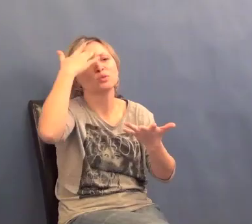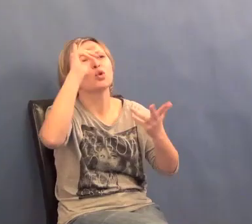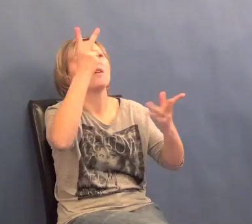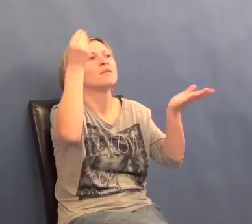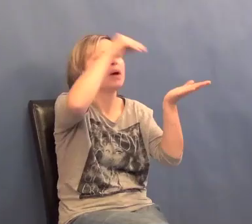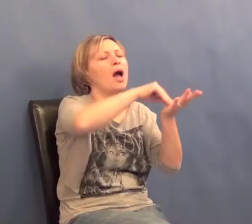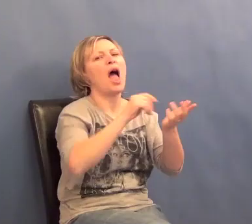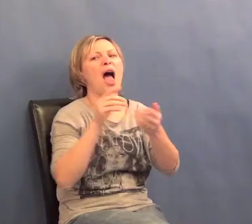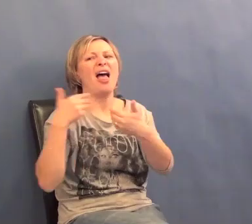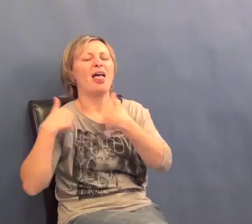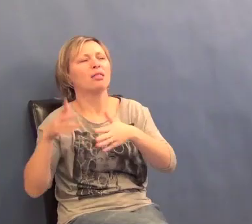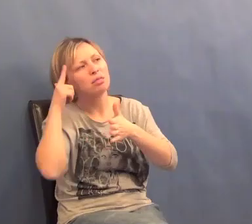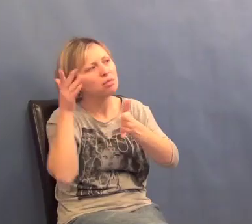Komuś wpadnie coś do głowy i nie chce z mężem, chce innego.